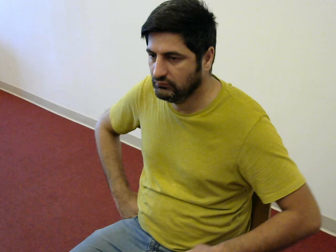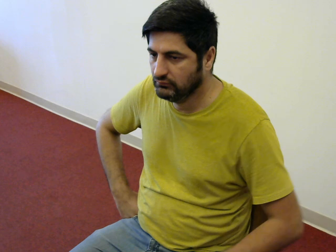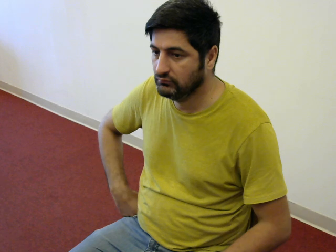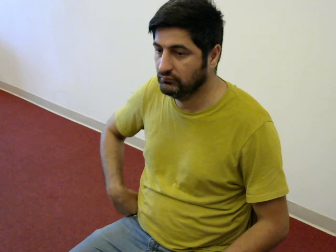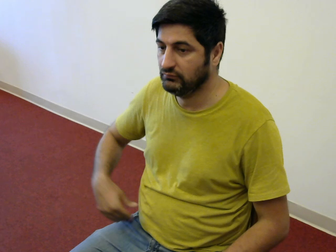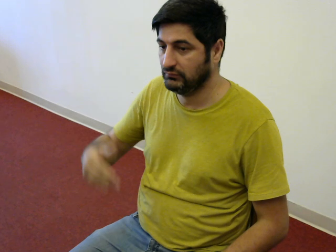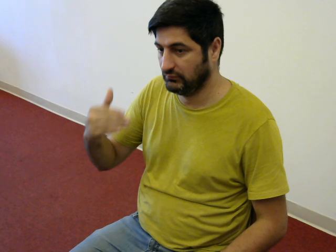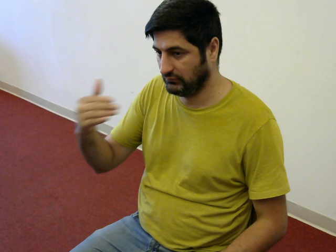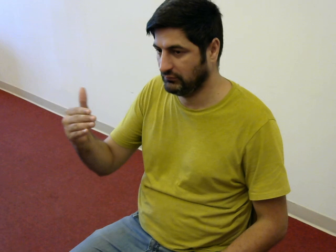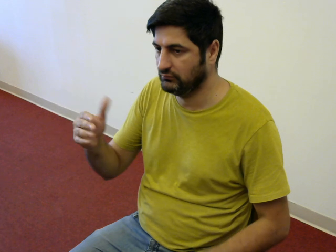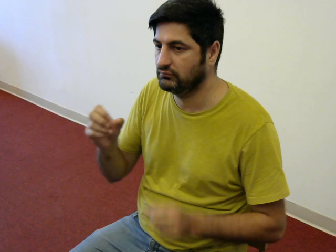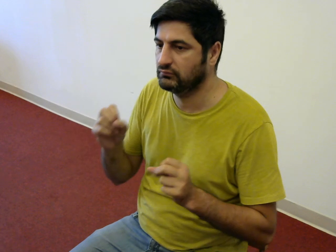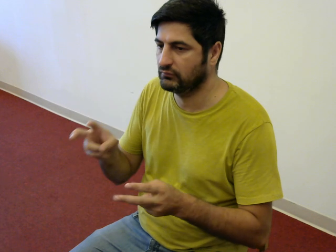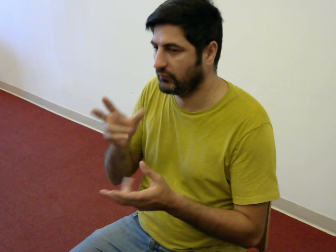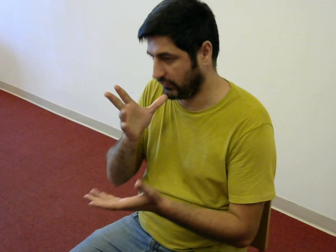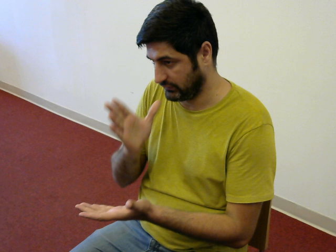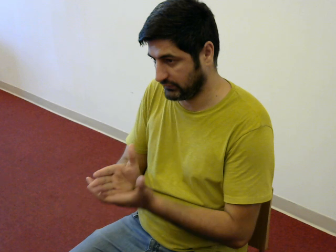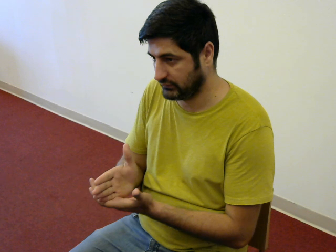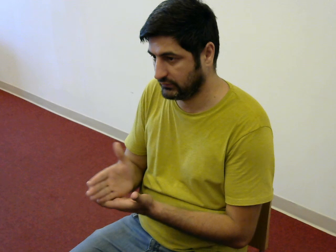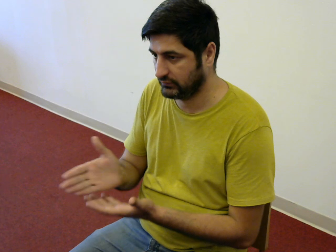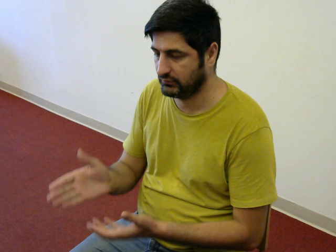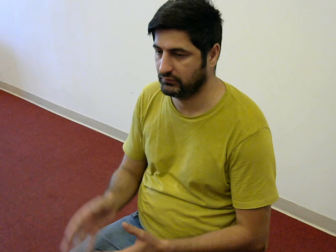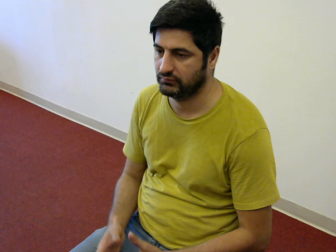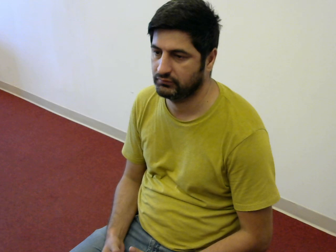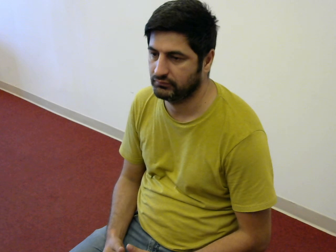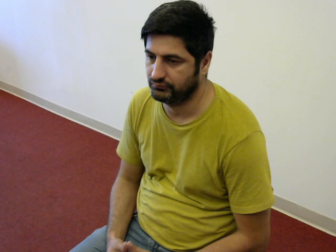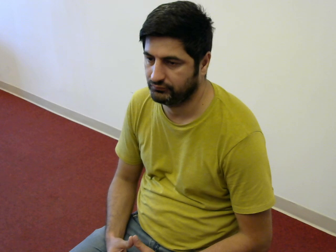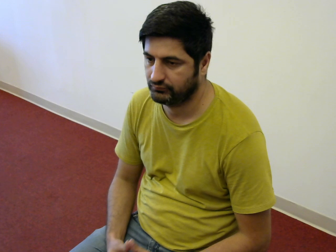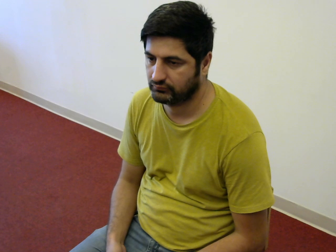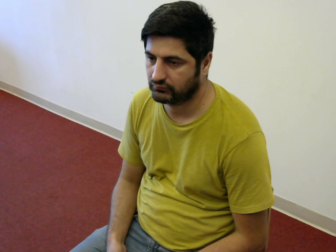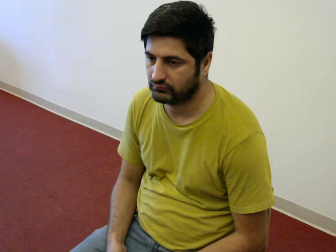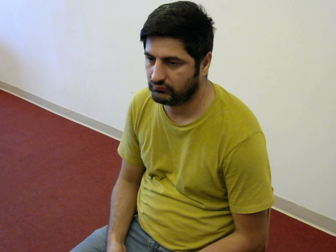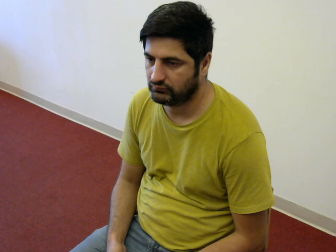Sizin neçə yaşınız var?